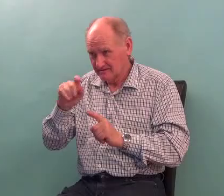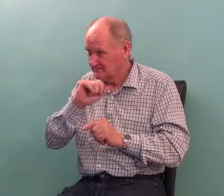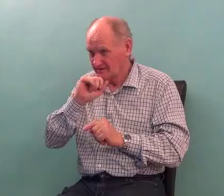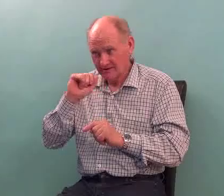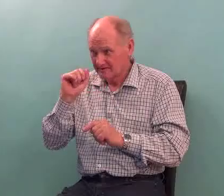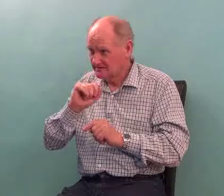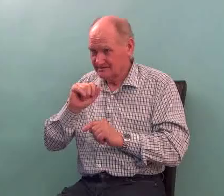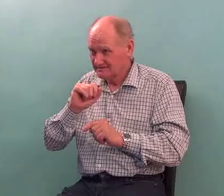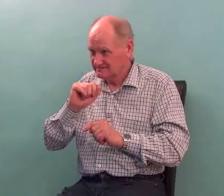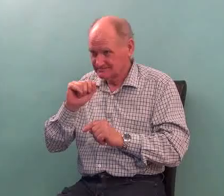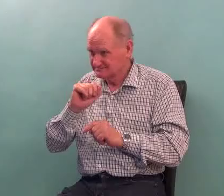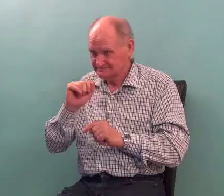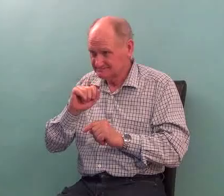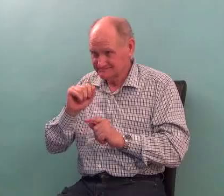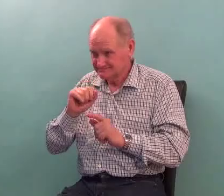Wcale?